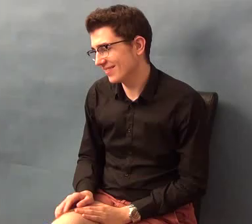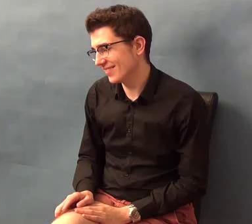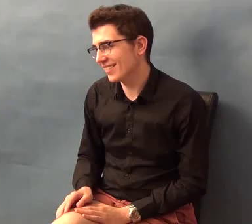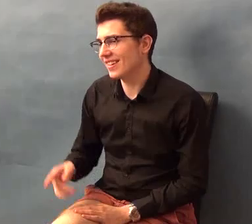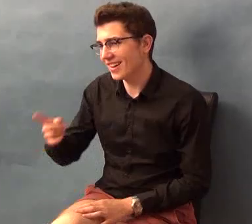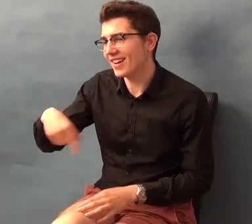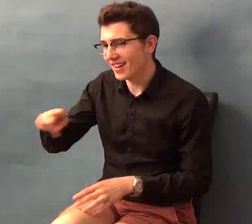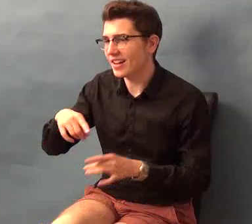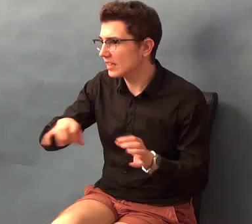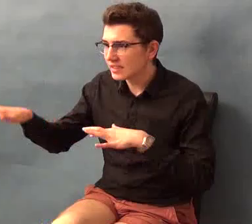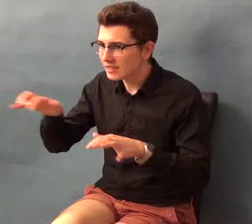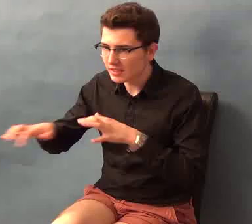Wszyscy musieli się ewakuować.